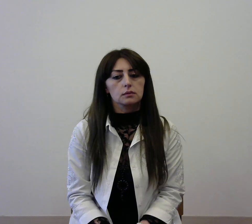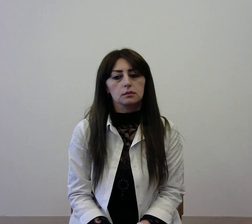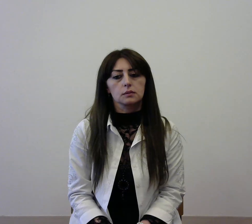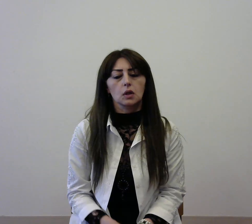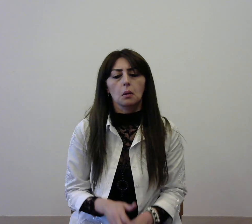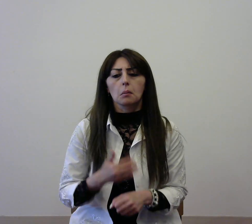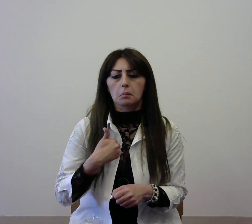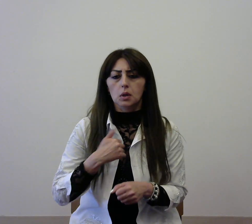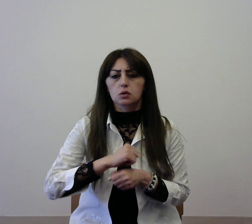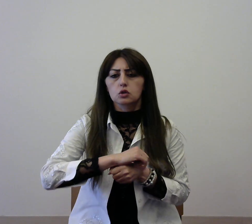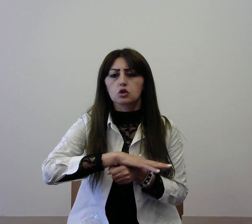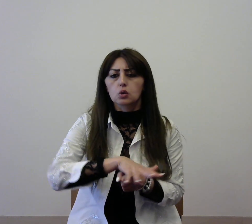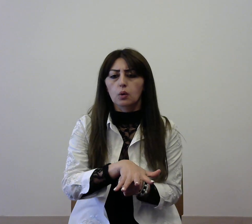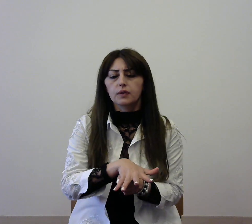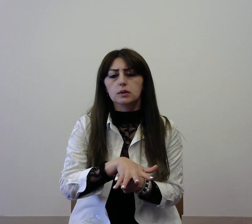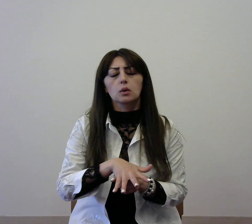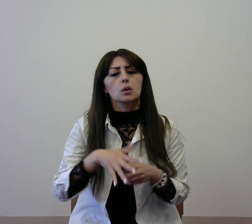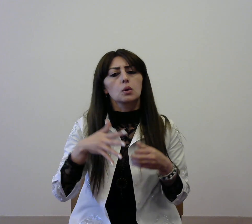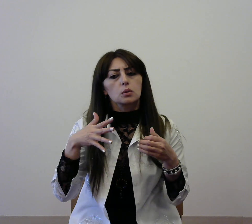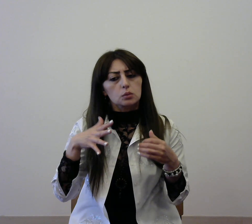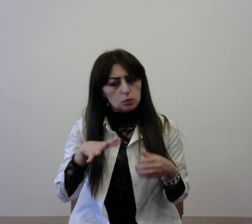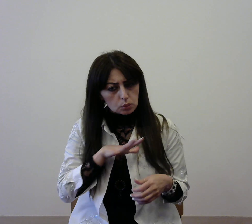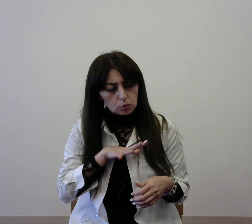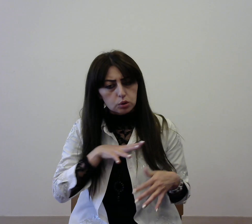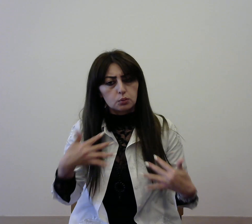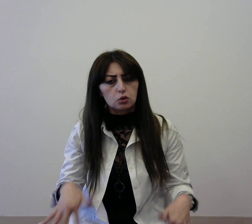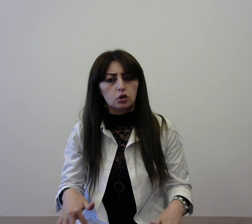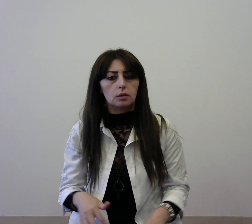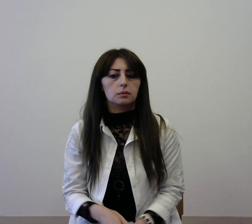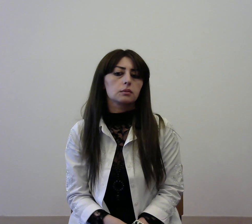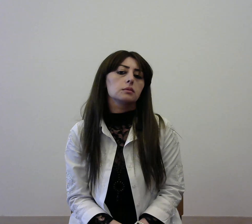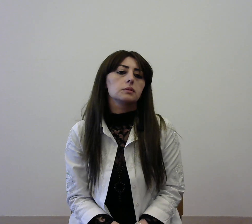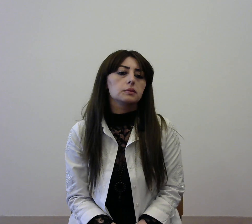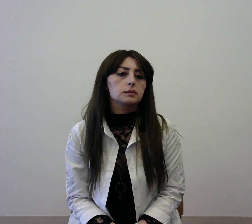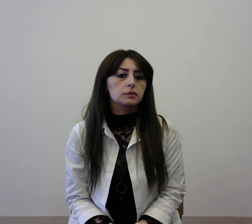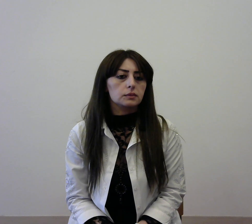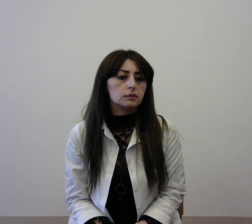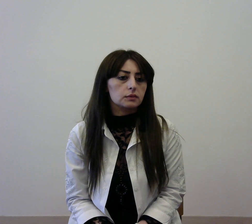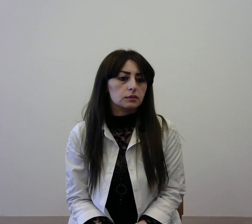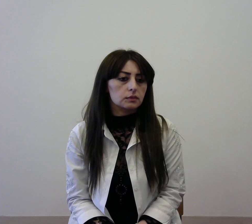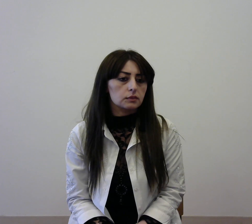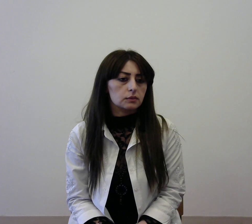Mən Covid-ə tutulmuşam